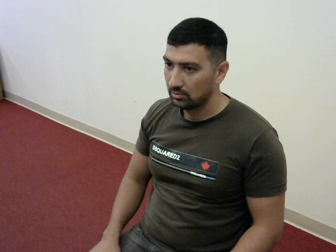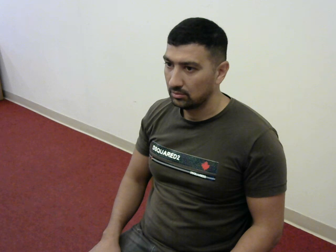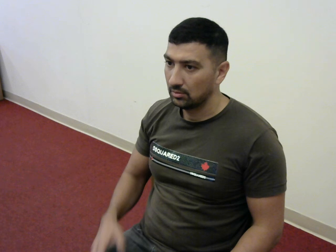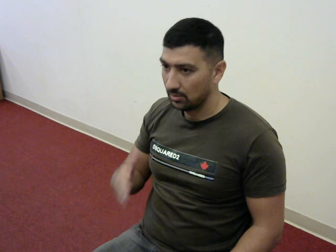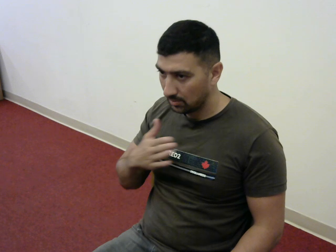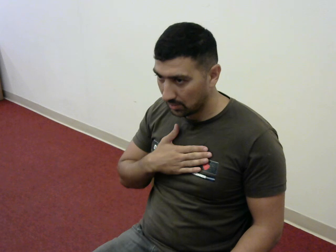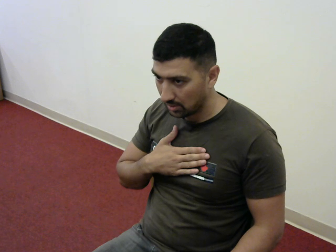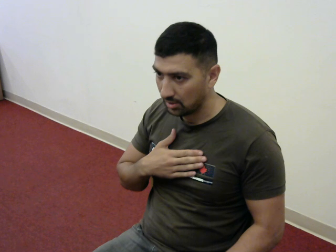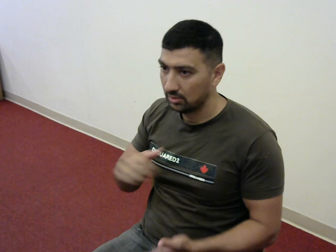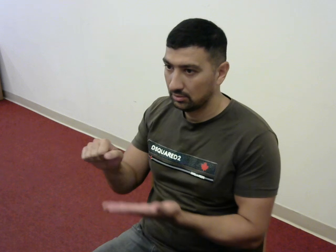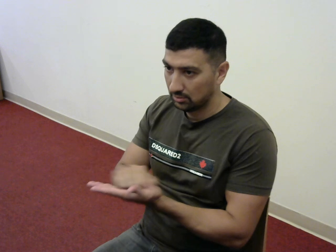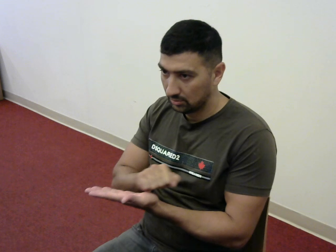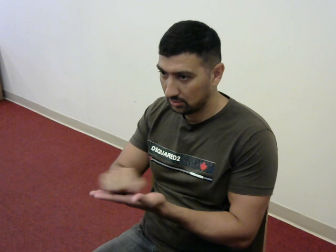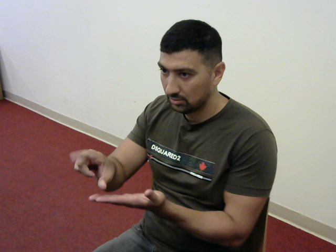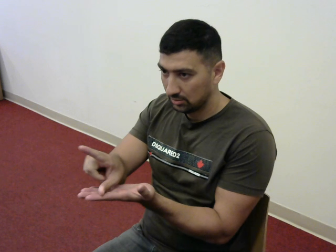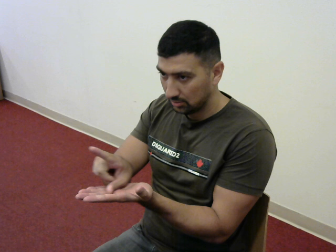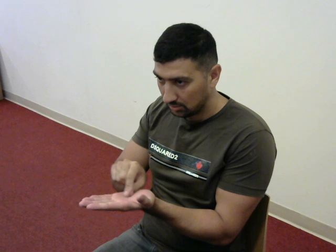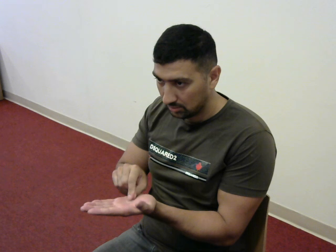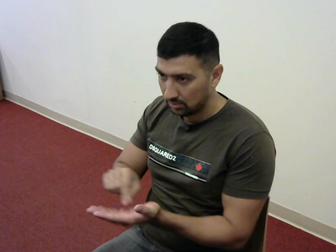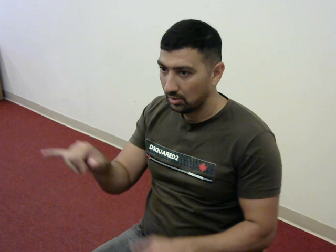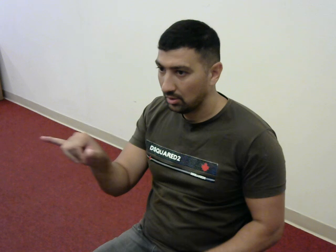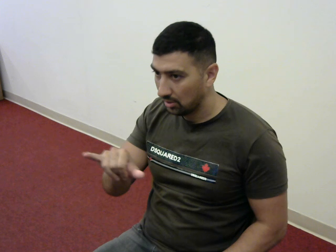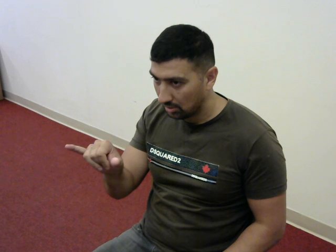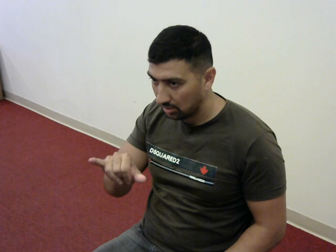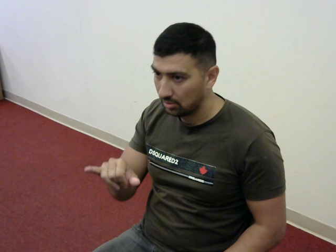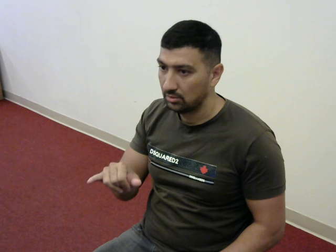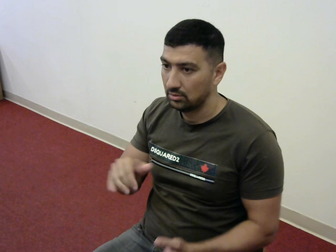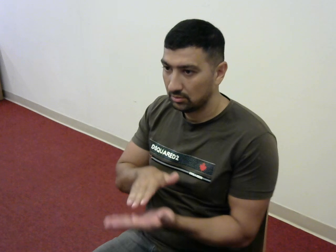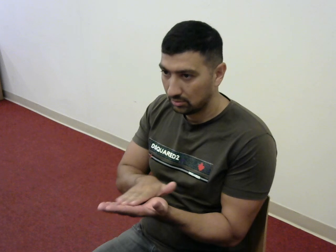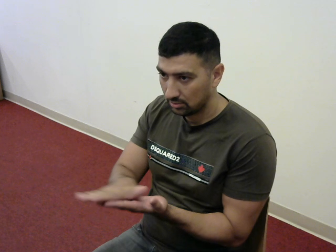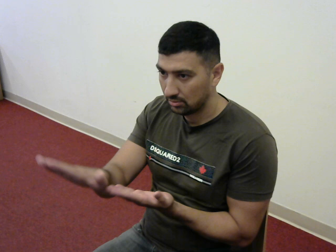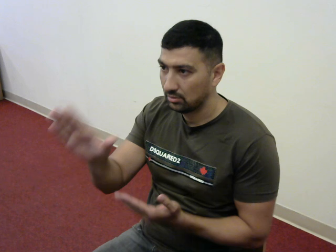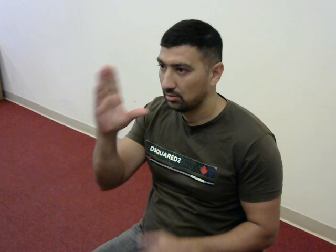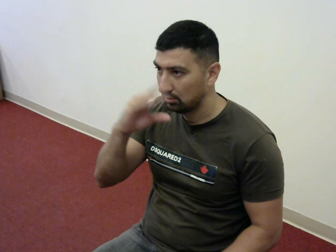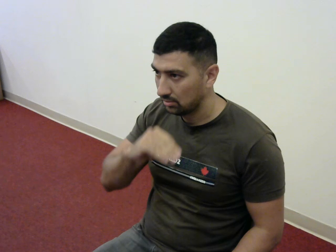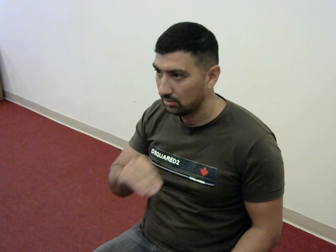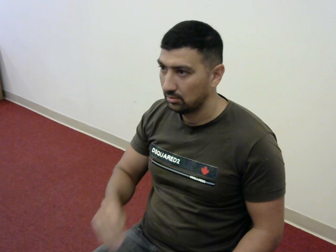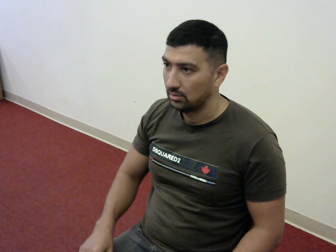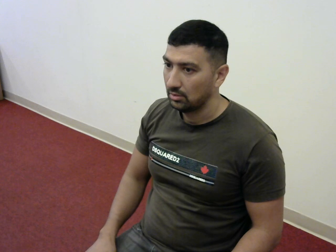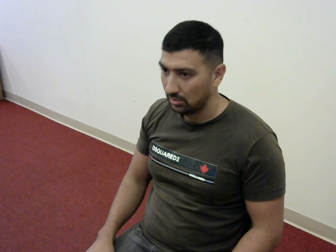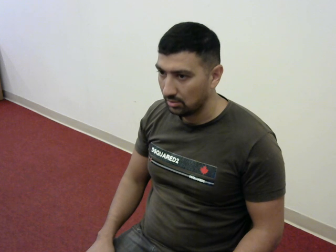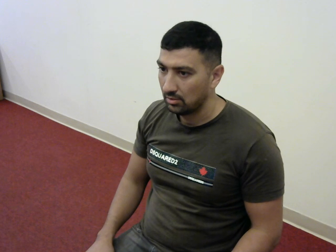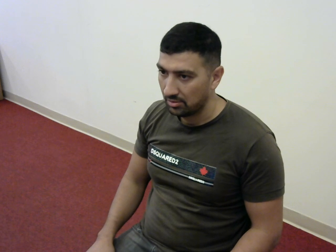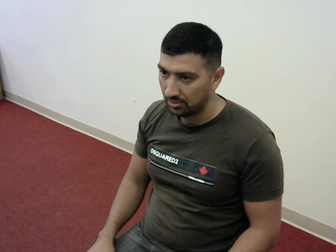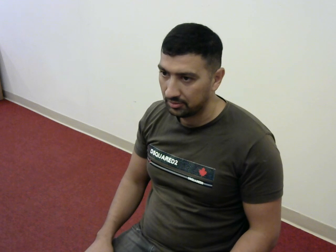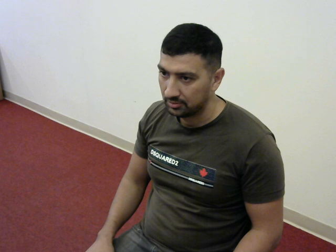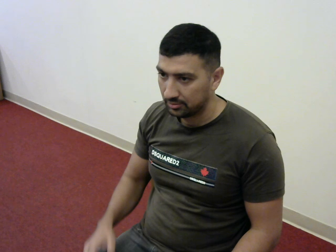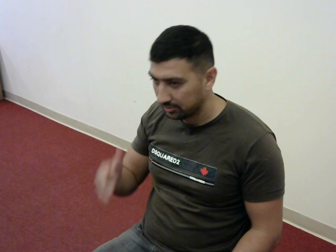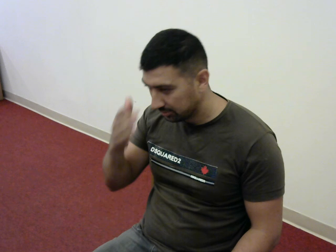Mən sənədlərin surətini harada çıxara bilərəm?